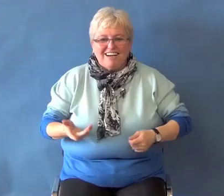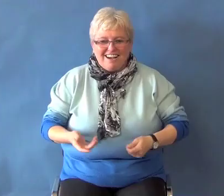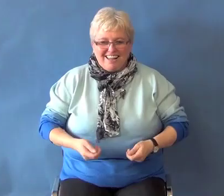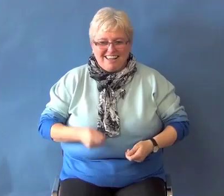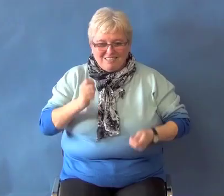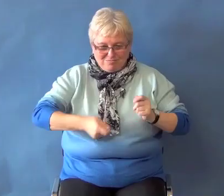Co?